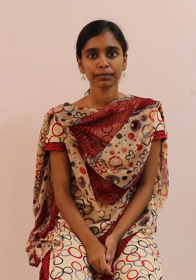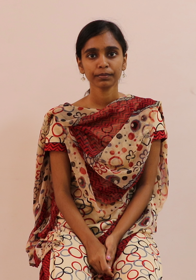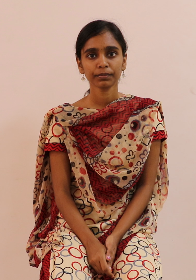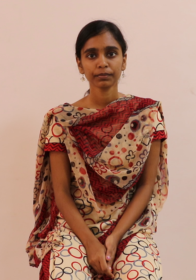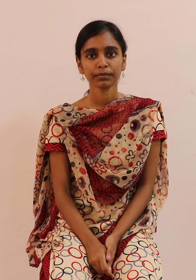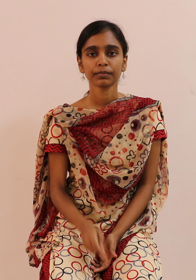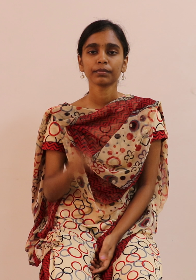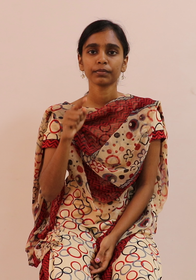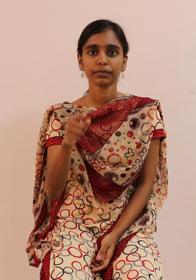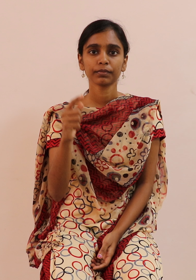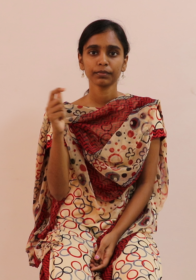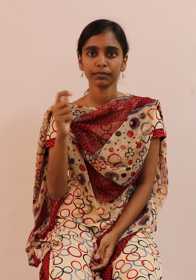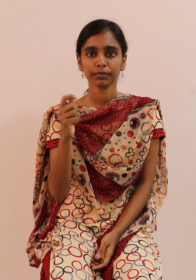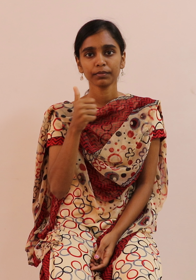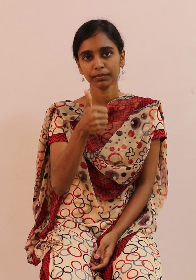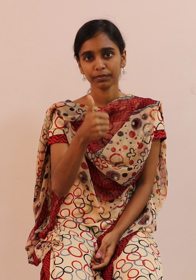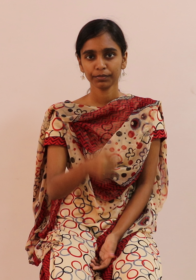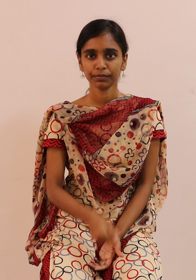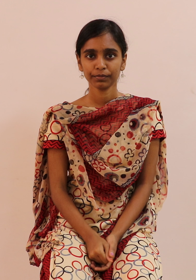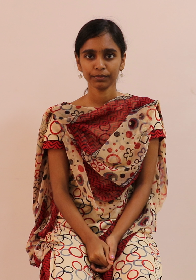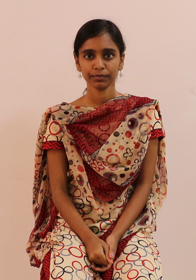you can do it